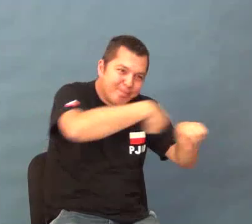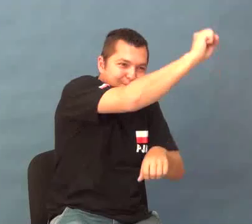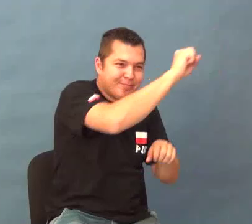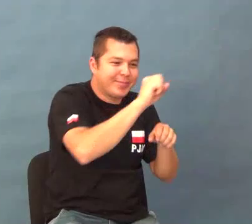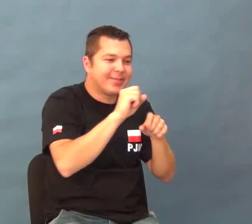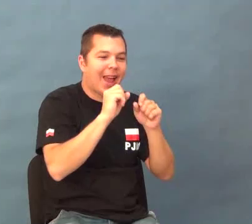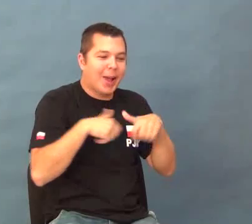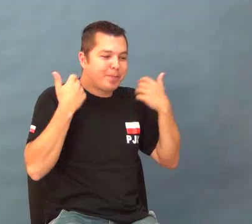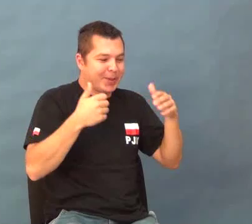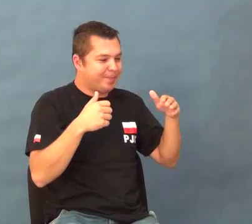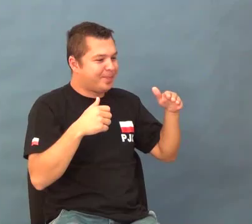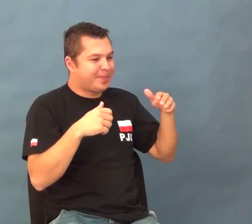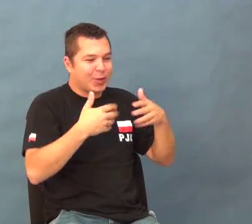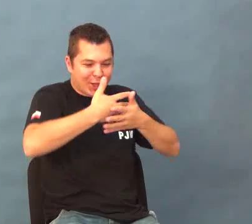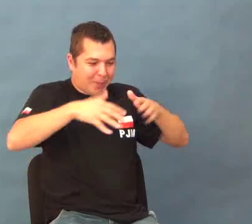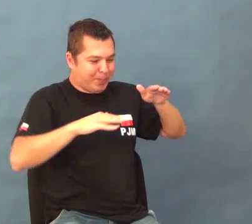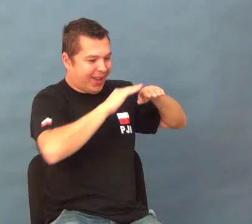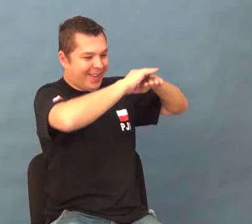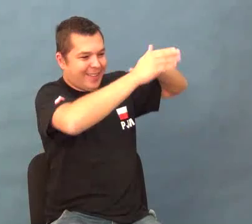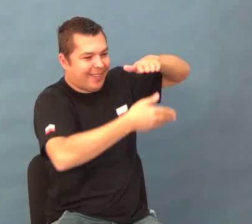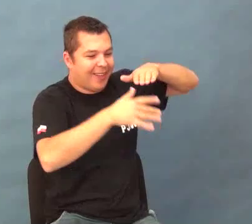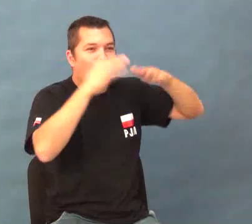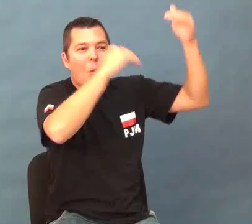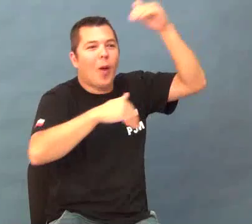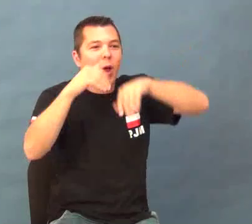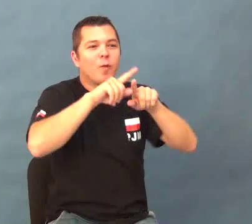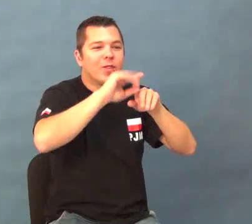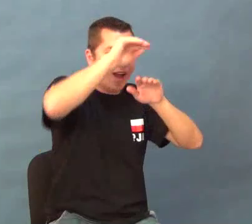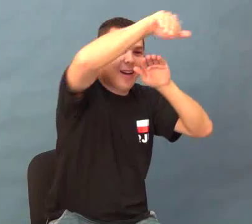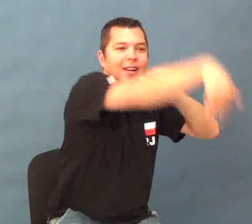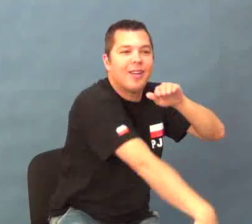Jest tam skarpa, taka jak przepaść w górach.